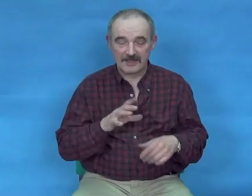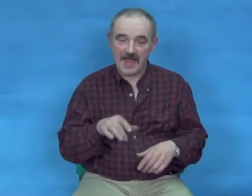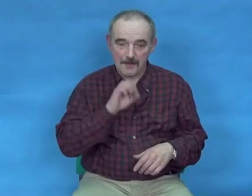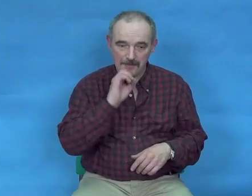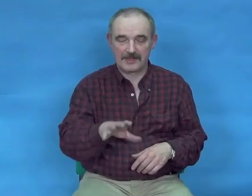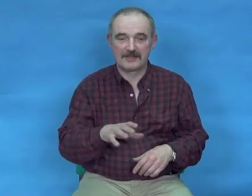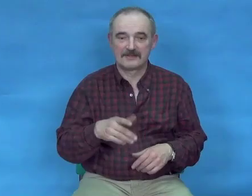Napluła na niego.